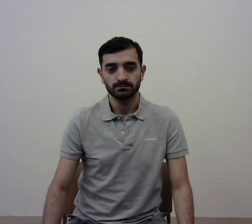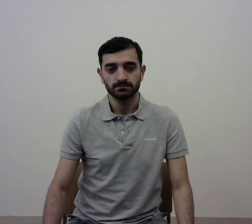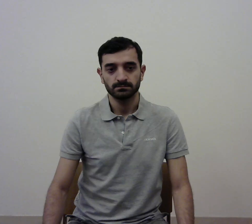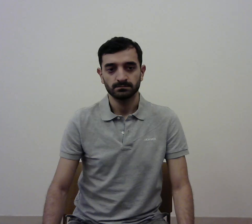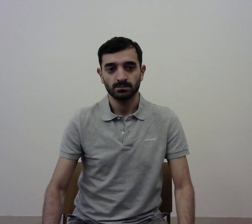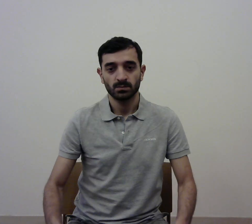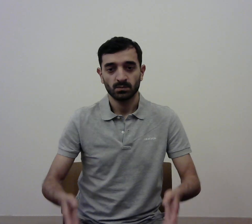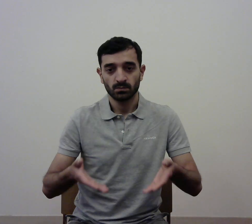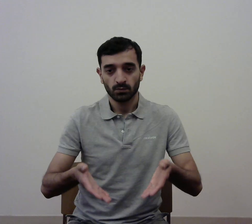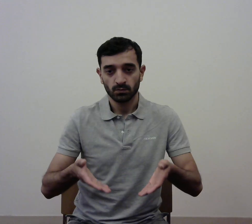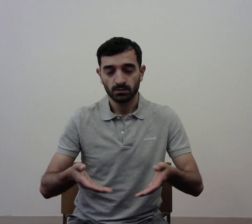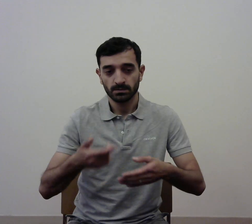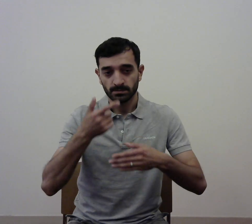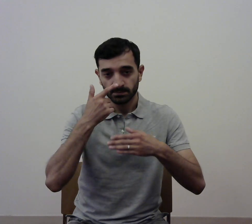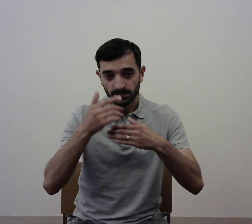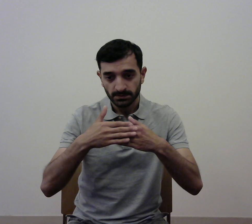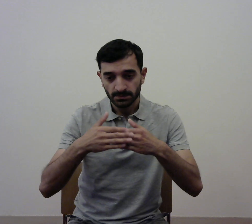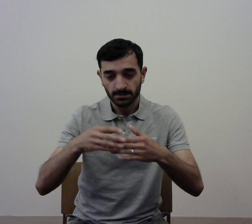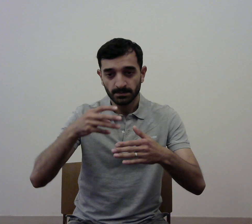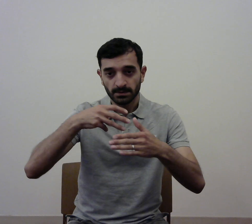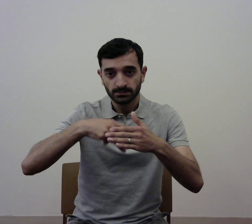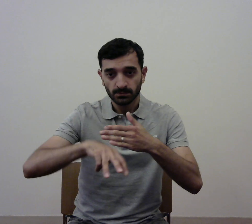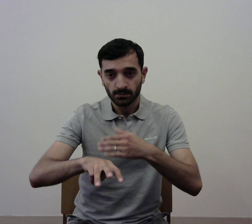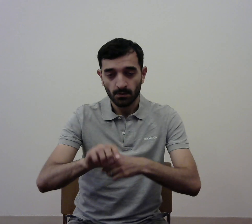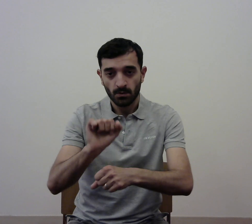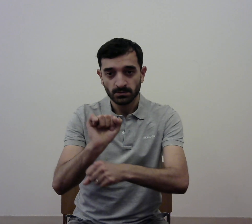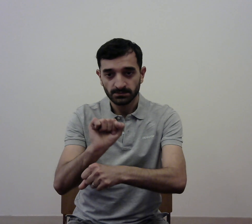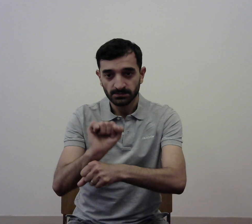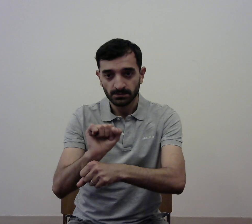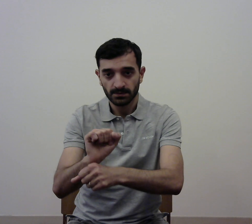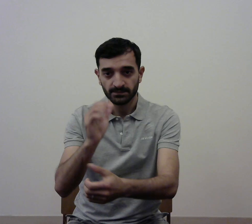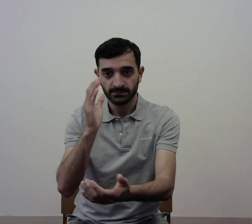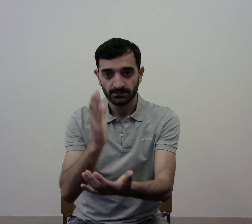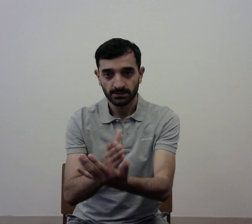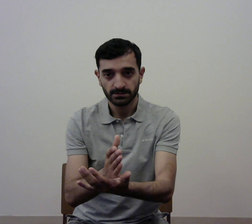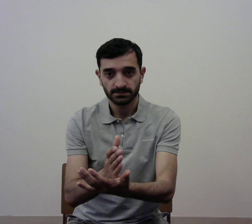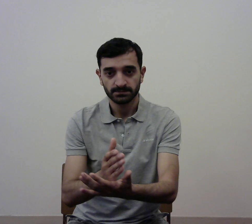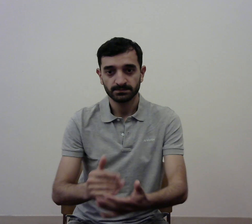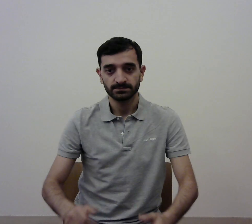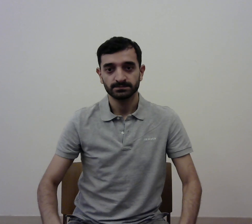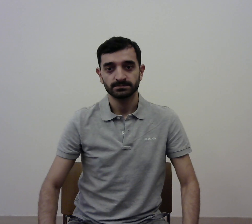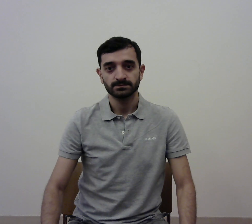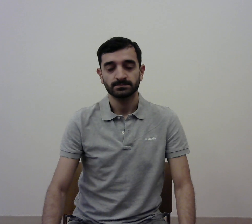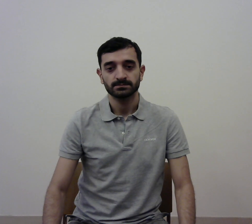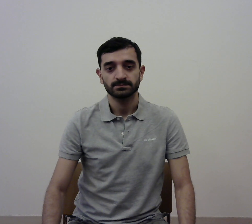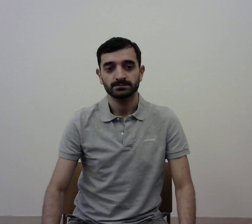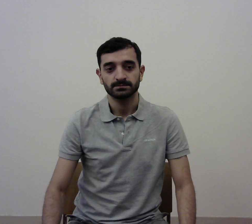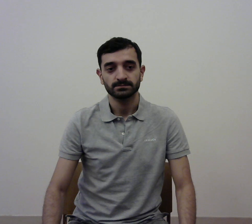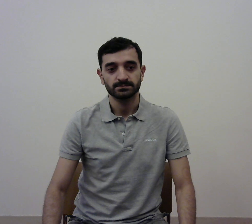Burda yaxınlıqda metro stansiyası varmı?